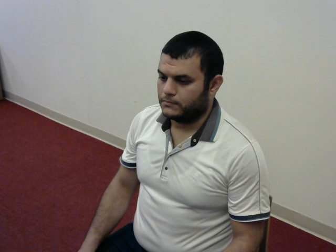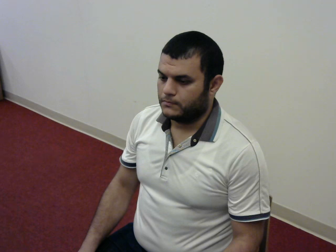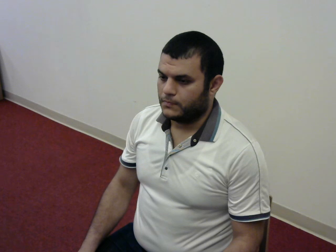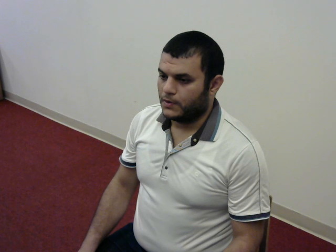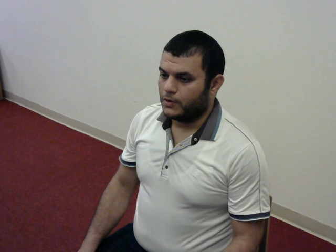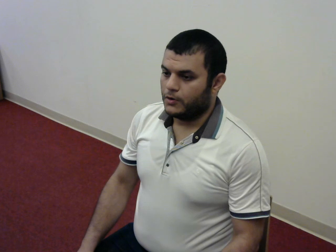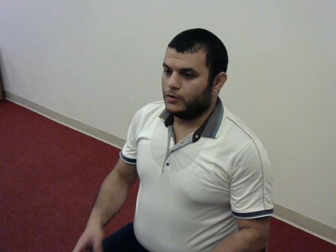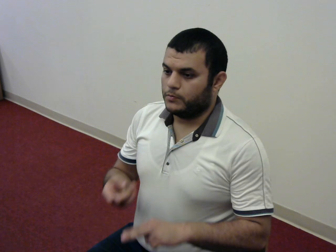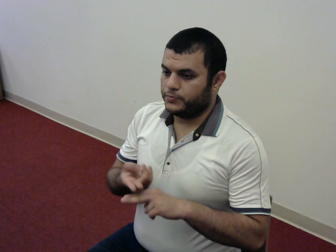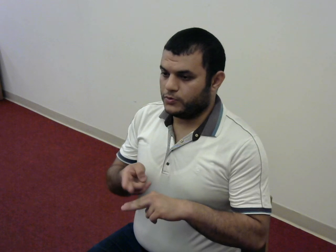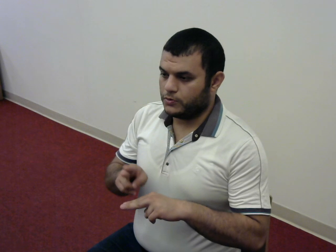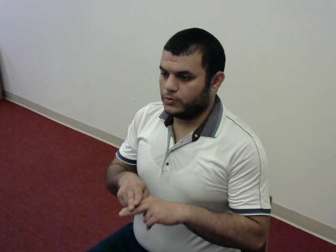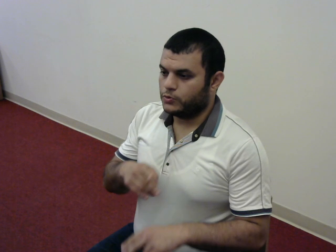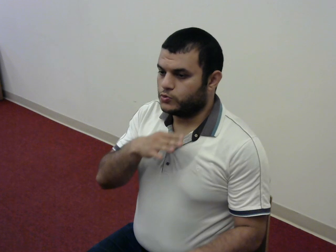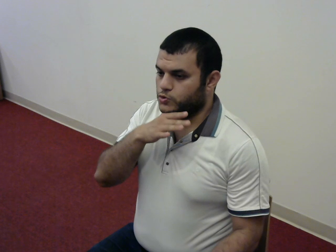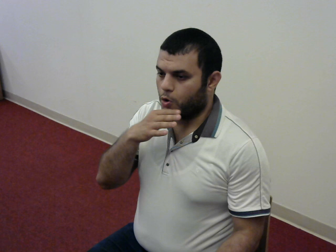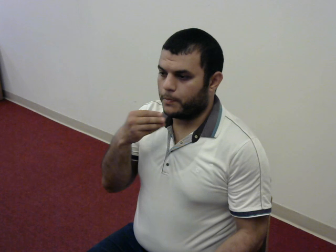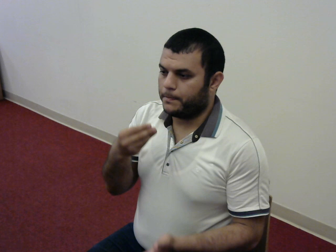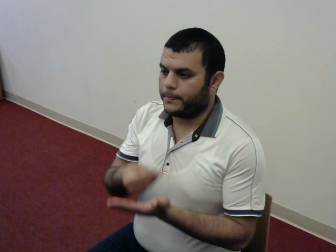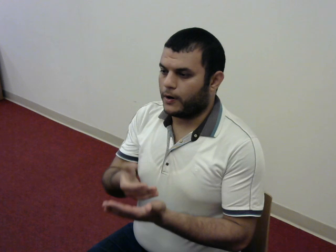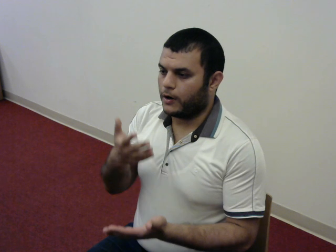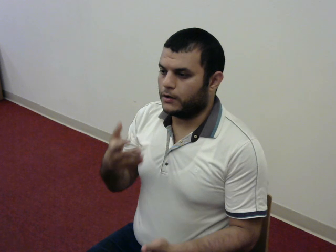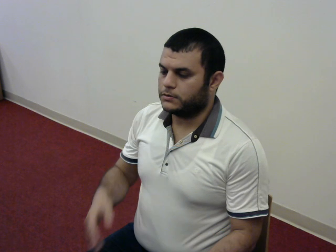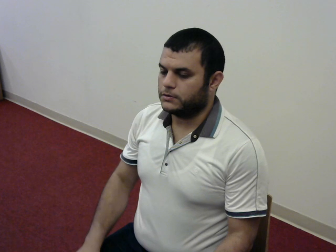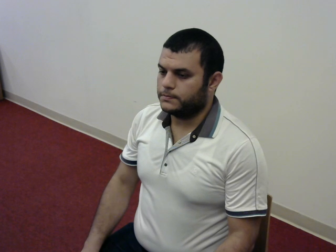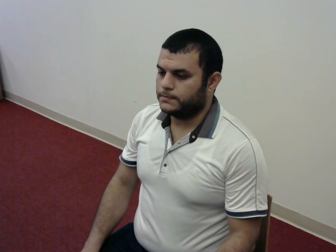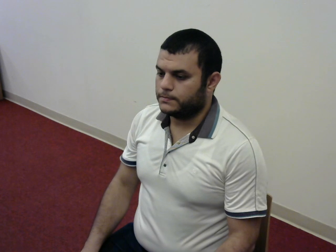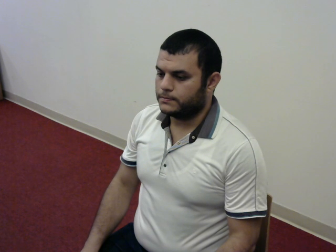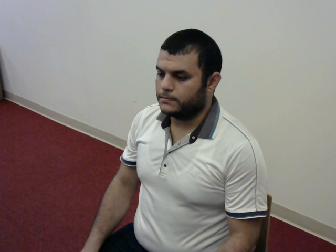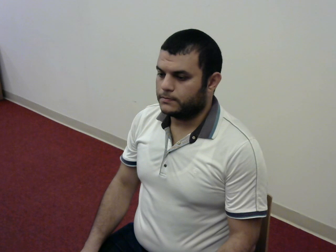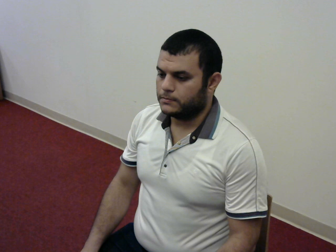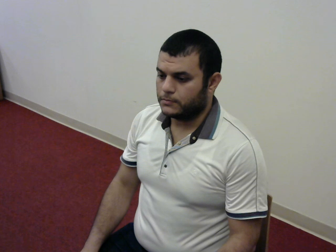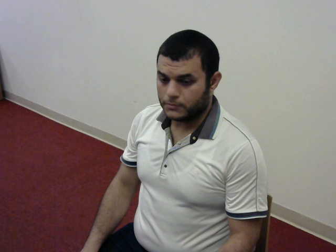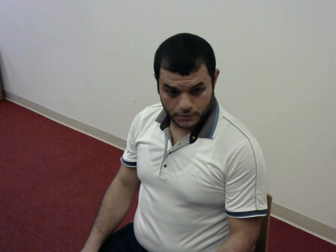Bu çox bahadır